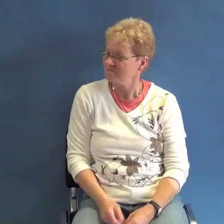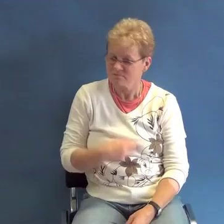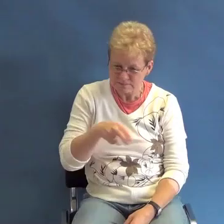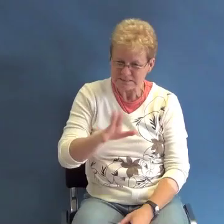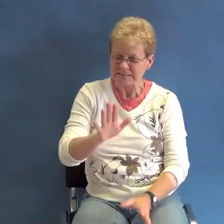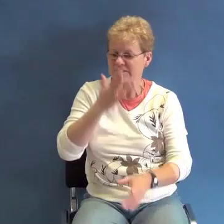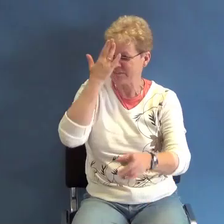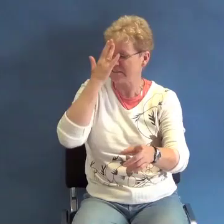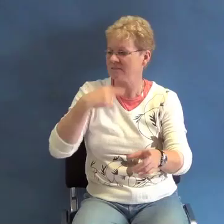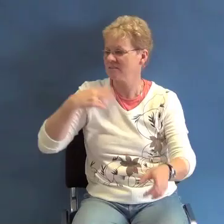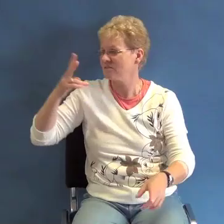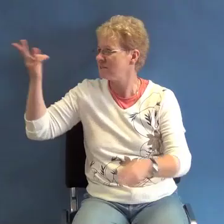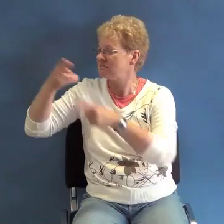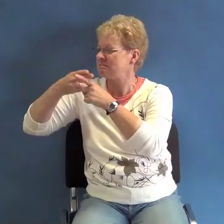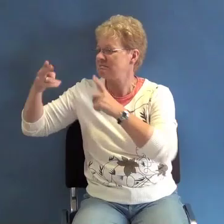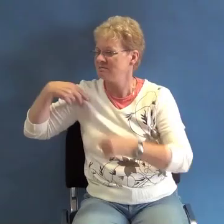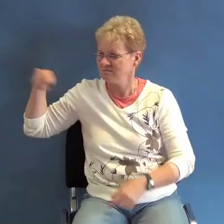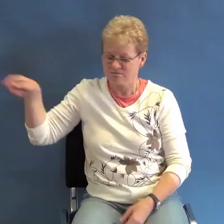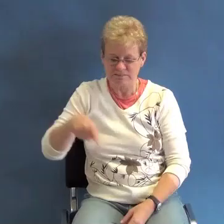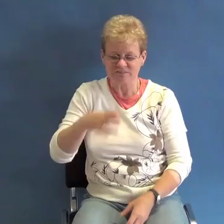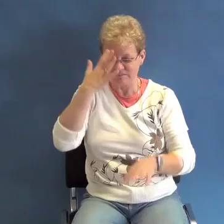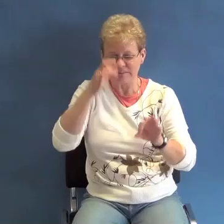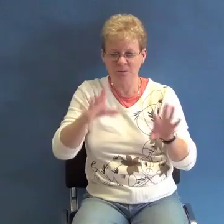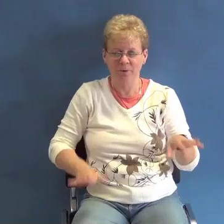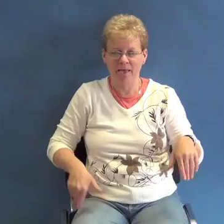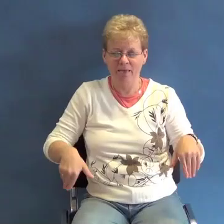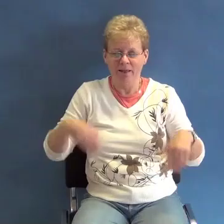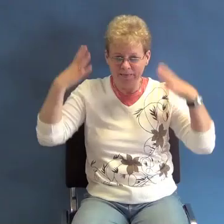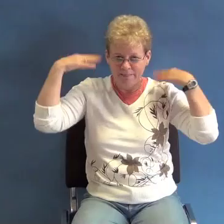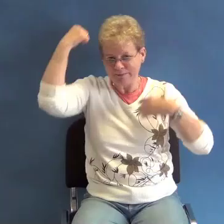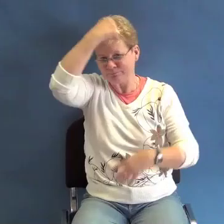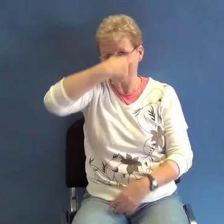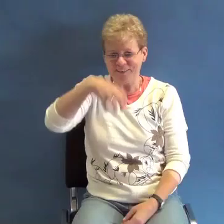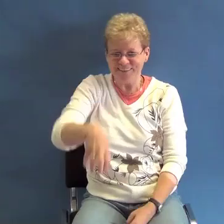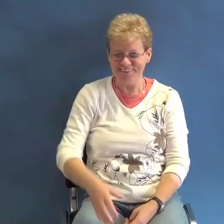Ja tam nie wejdę, wolę wejść do czystego pomieszczenia, bo tam są zarazki, myje się psy i one wszystko roznoszą.